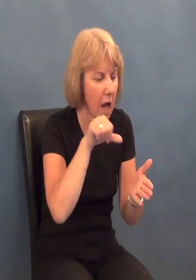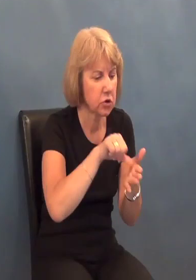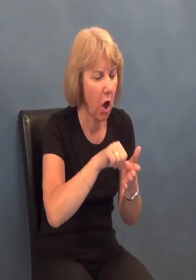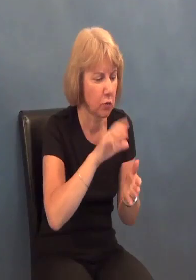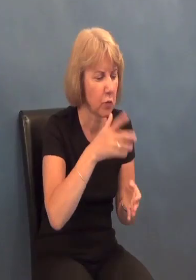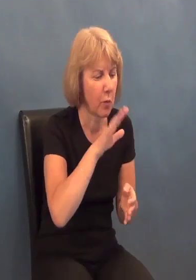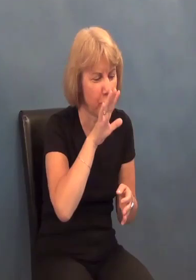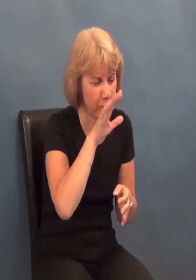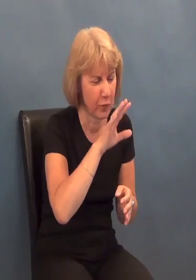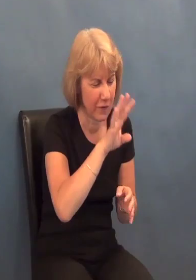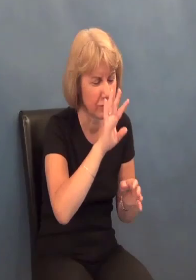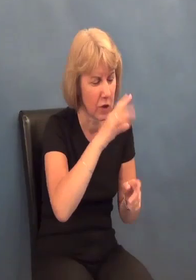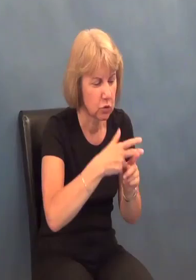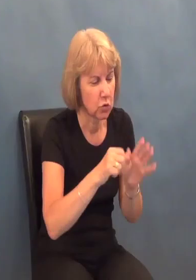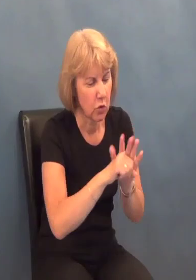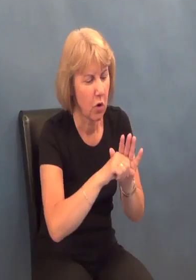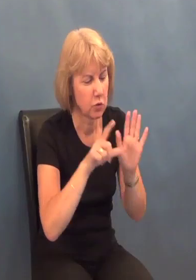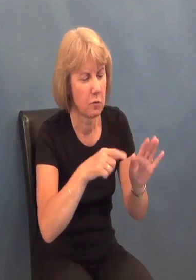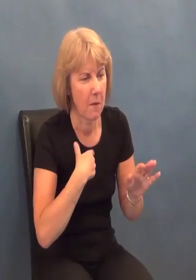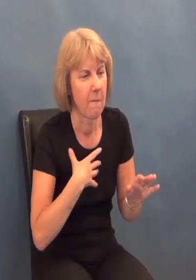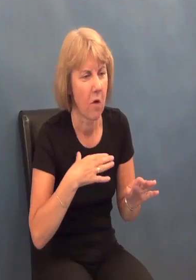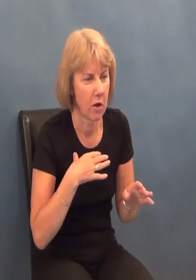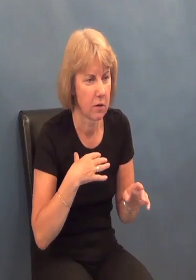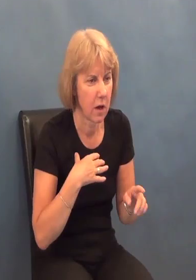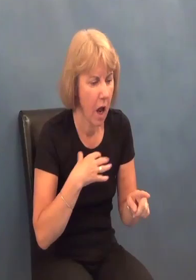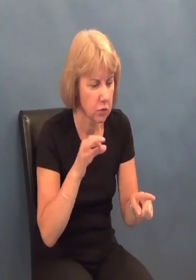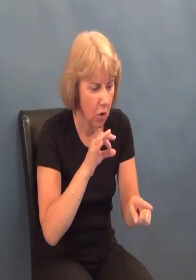A w środku dnia czyli od czwartej trzydzieści do siódmej mam wolne.